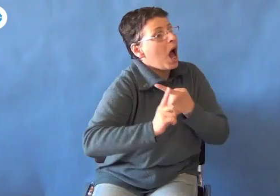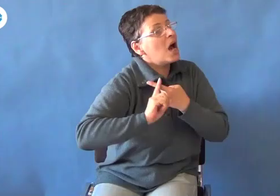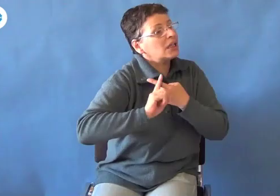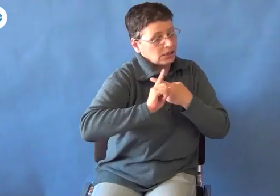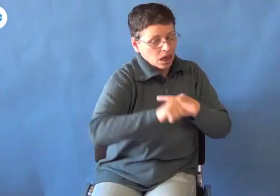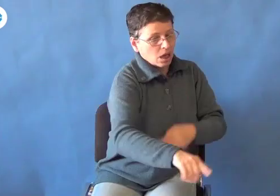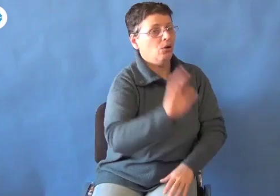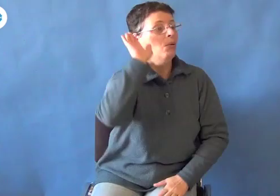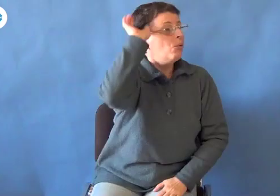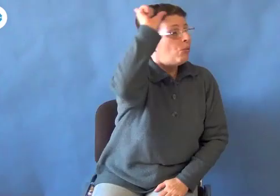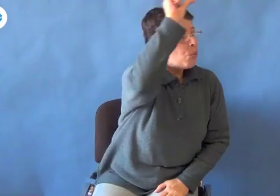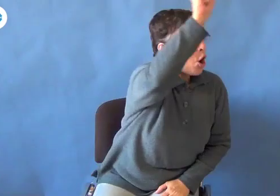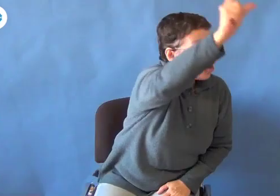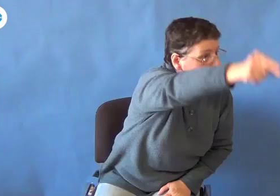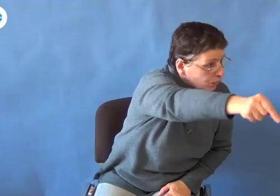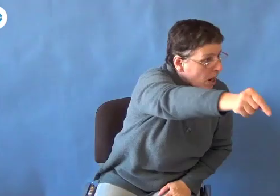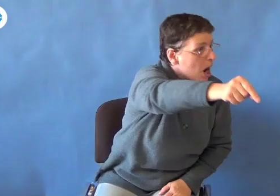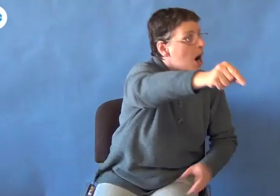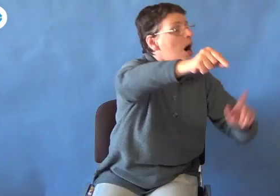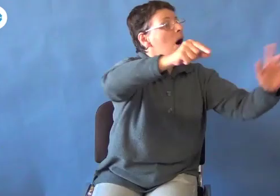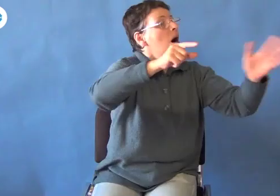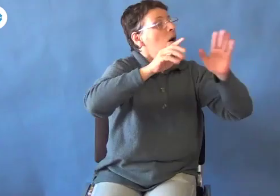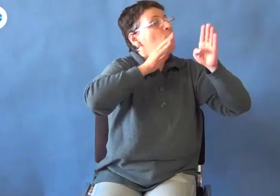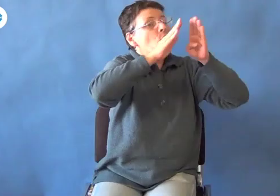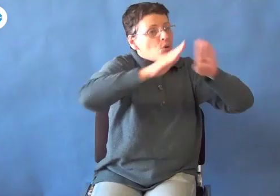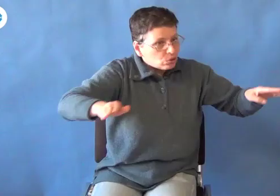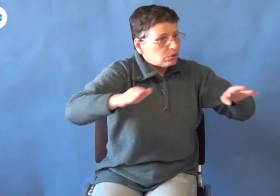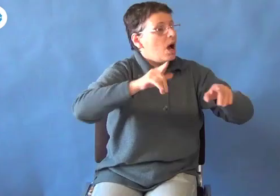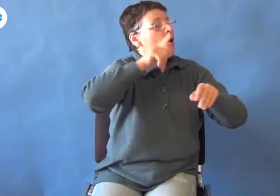Harcerze poszli do obozu.